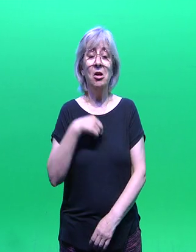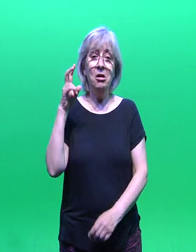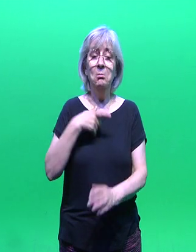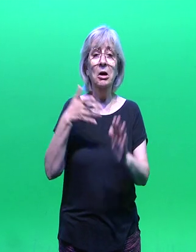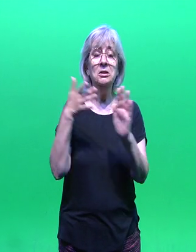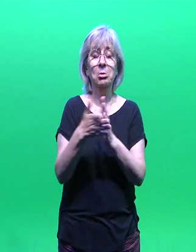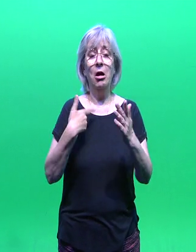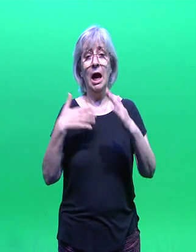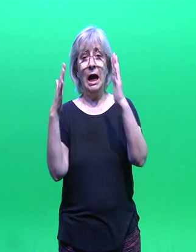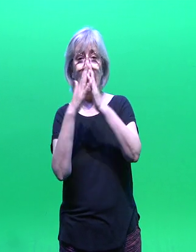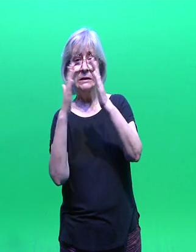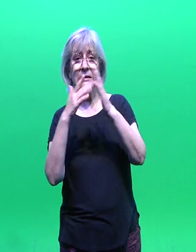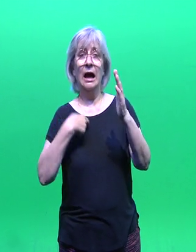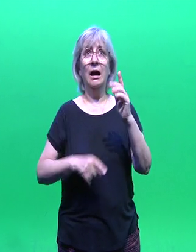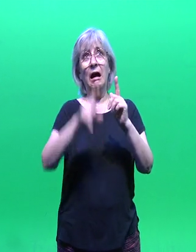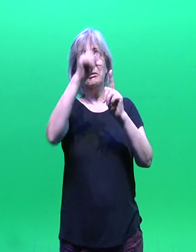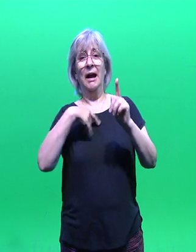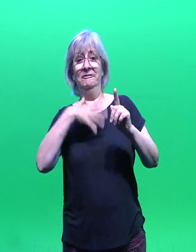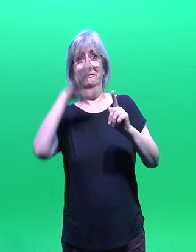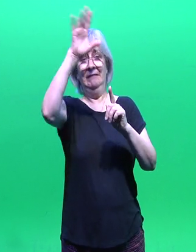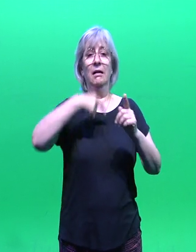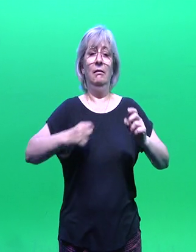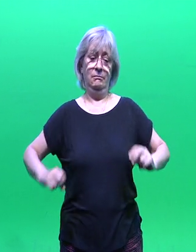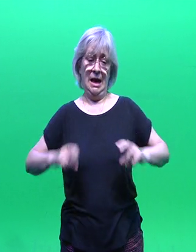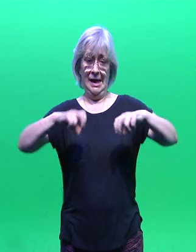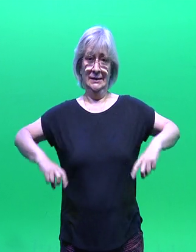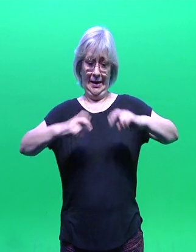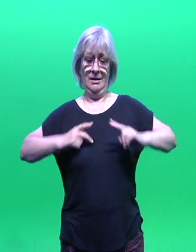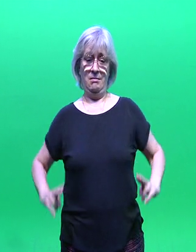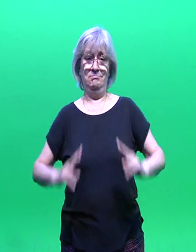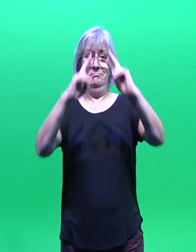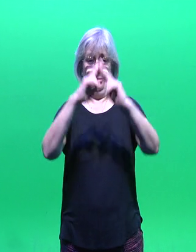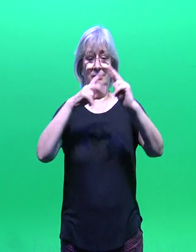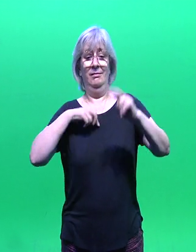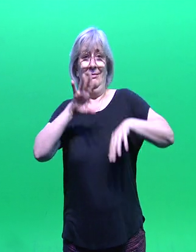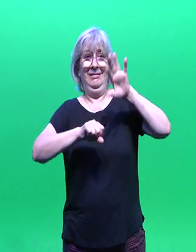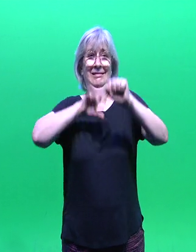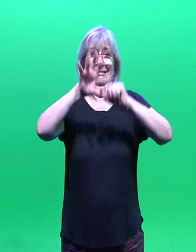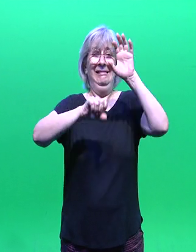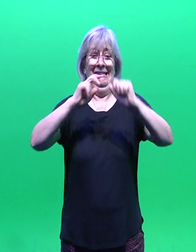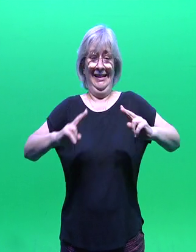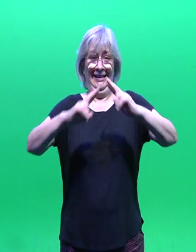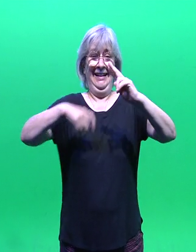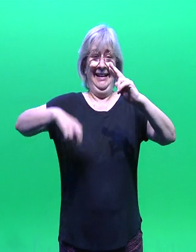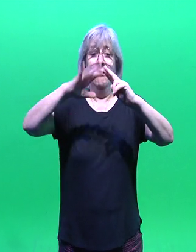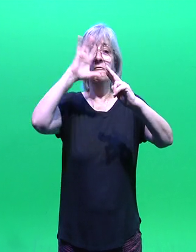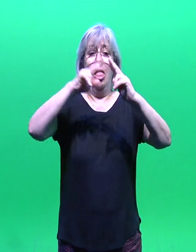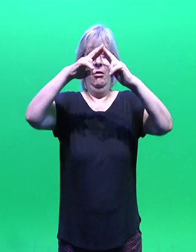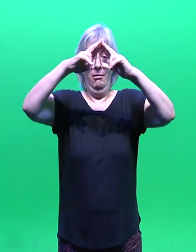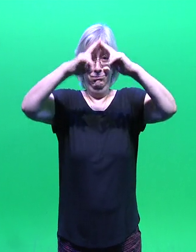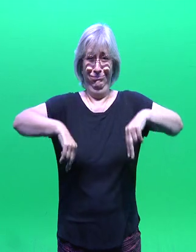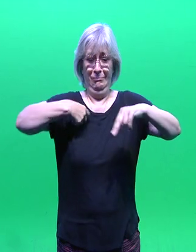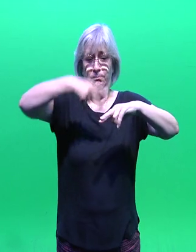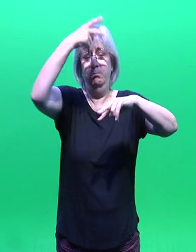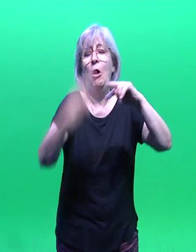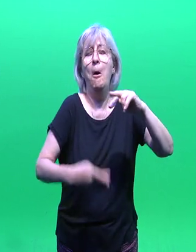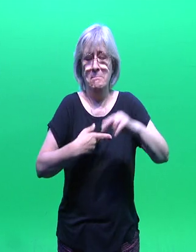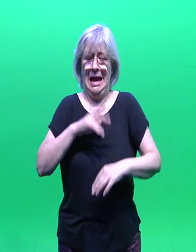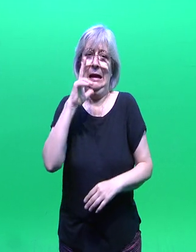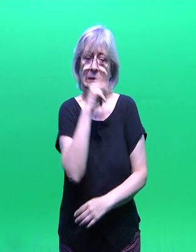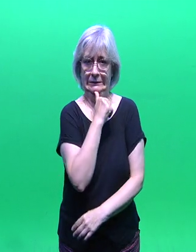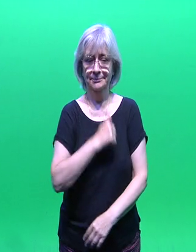Vinc perquè estava a casa i volia agafar una cosa que estava a dalt, vaig agafar una escala i quan estava a dalt, per un error, l'escala es va desmuntar i vaig caure i em vaig fer mal.